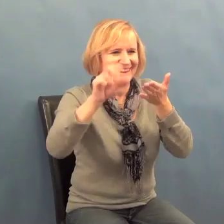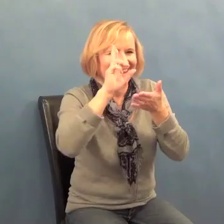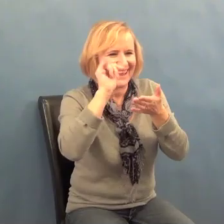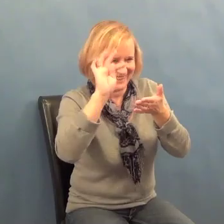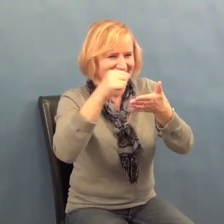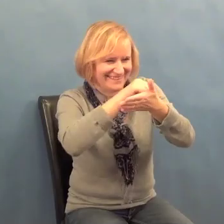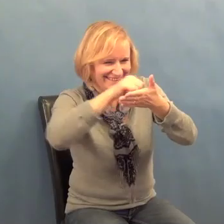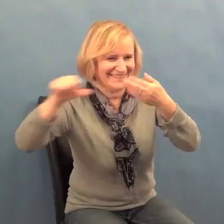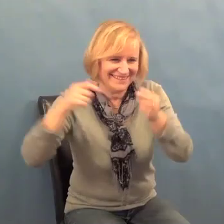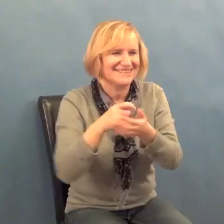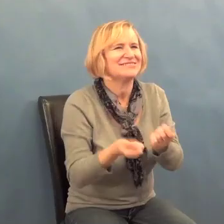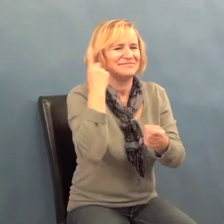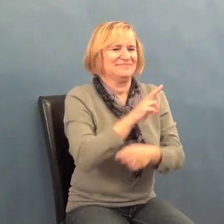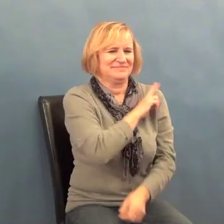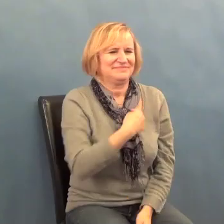Wyrzuca kawałeczki kitu przez ramię i trafia prosto w twarz policjanta.